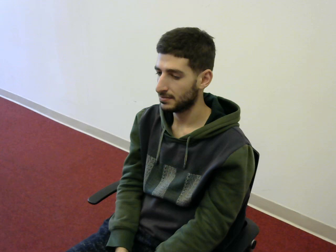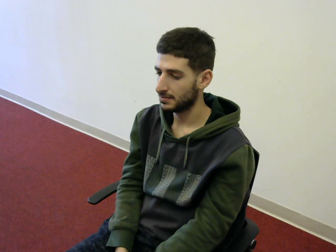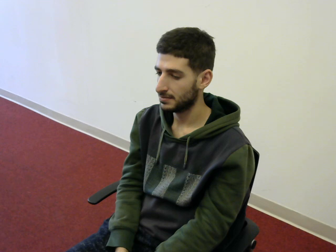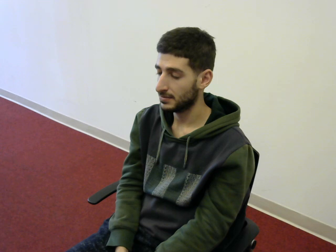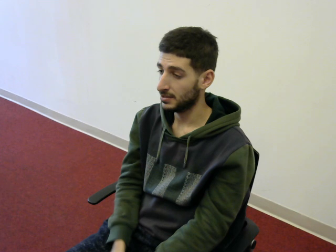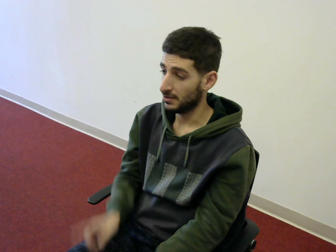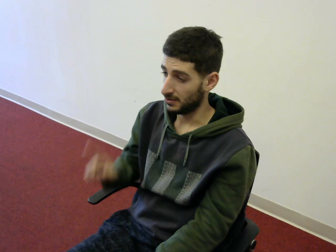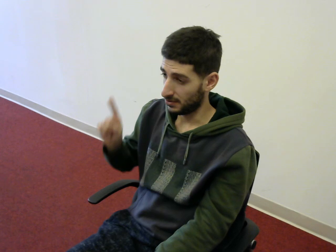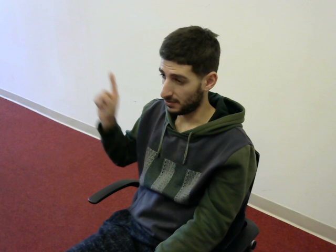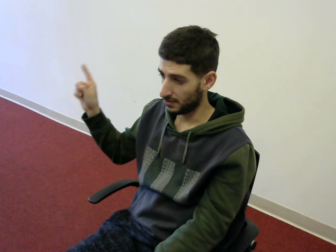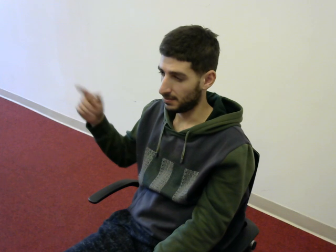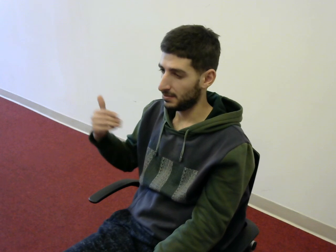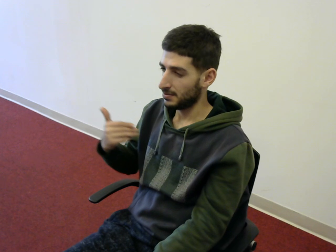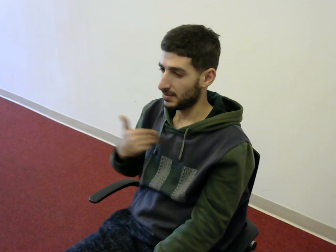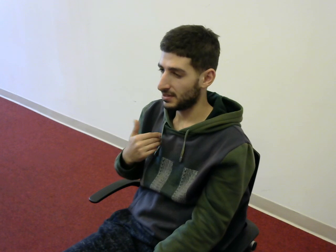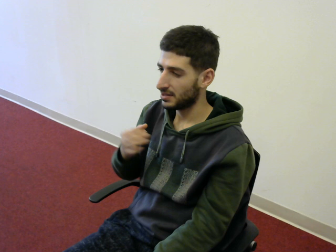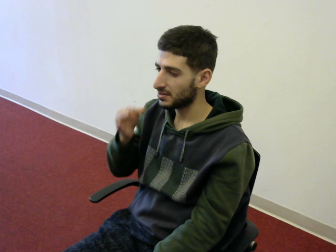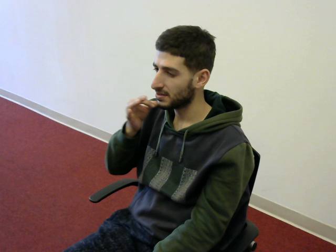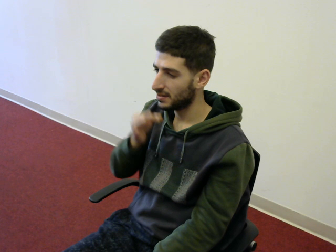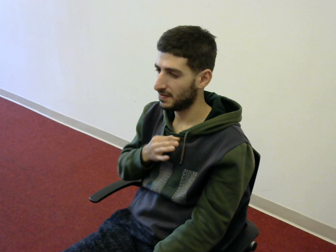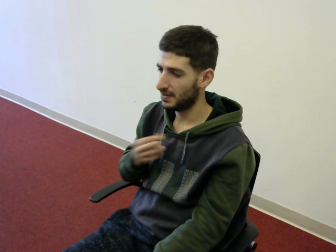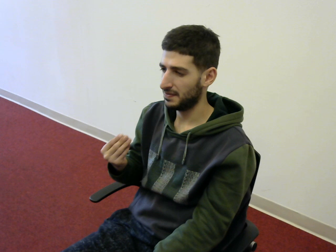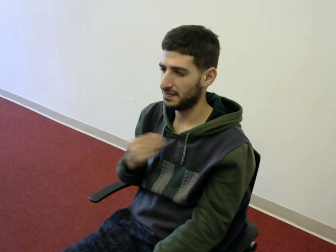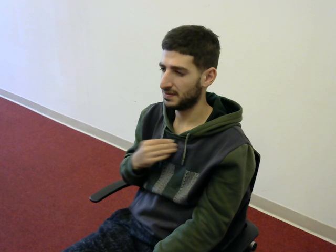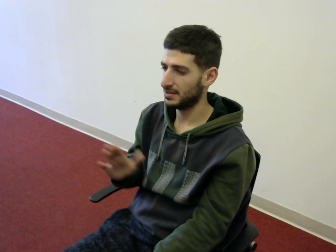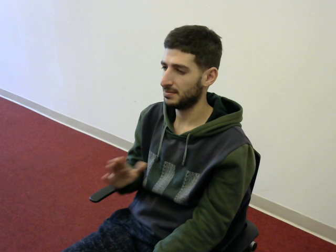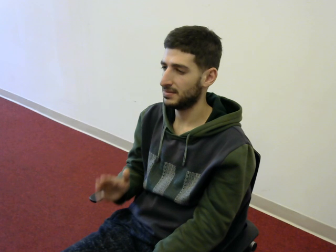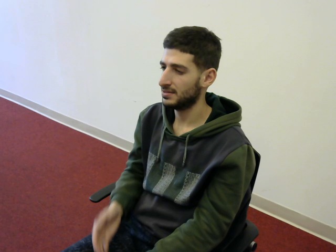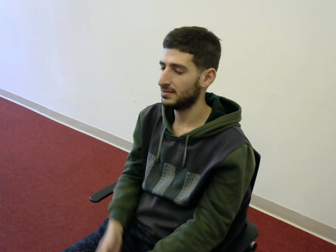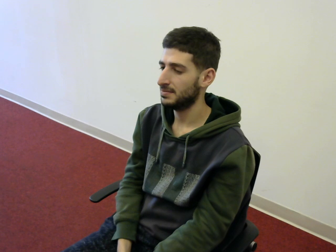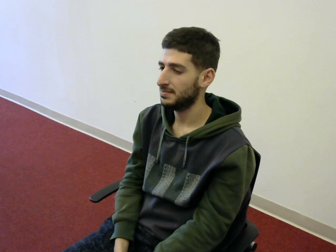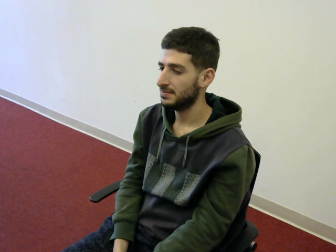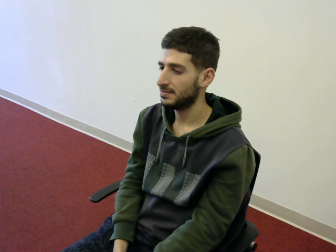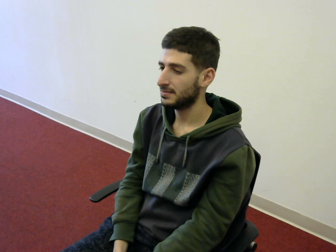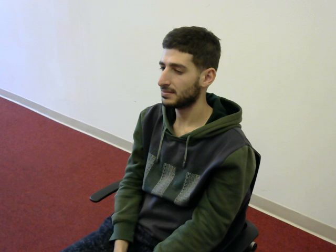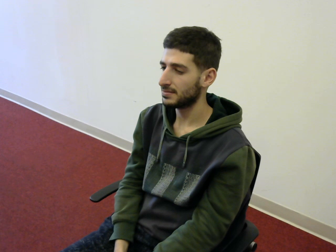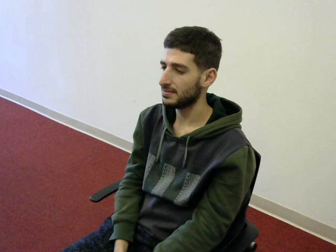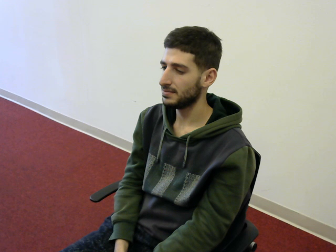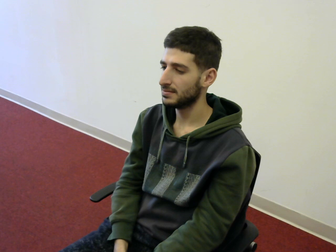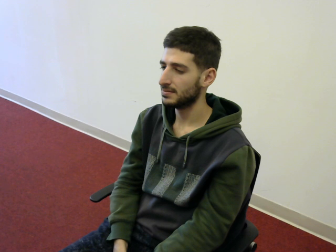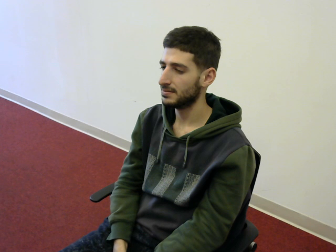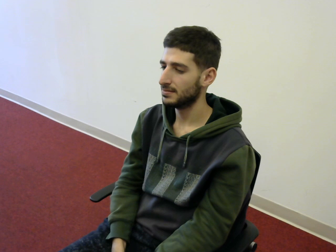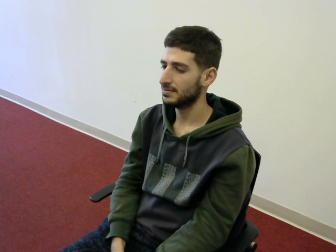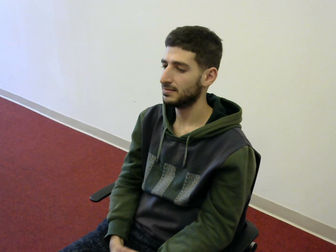O mənə cavab verməyib